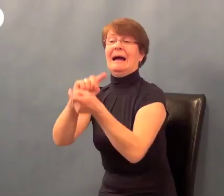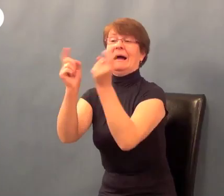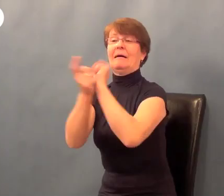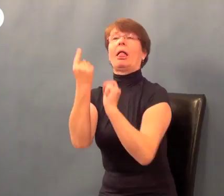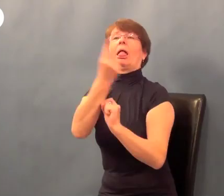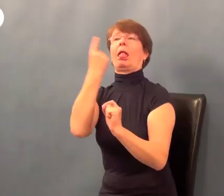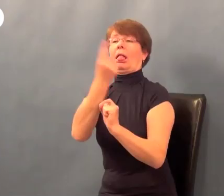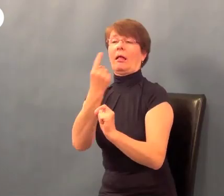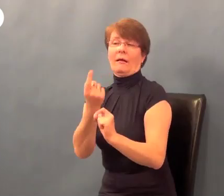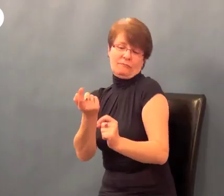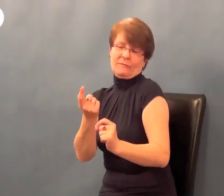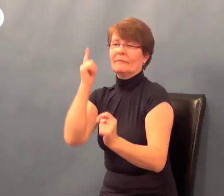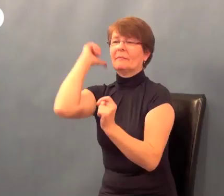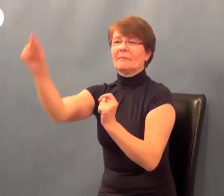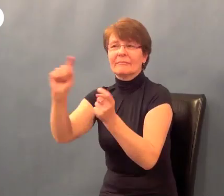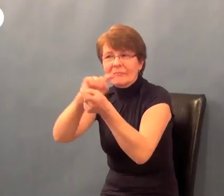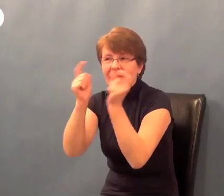Spotkanie było zakazane, a ona i tak poszła.